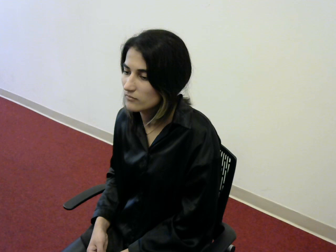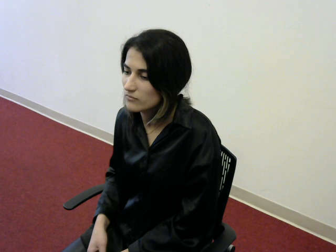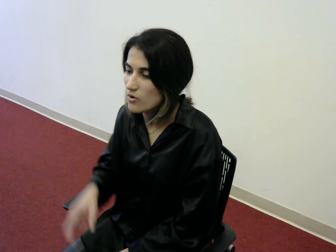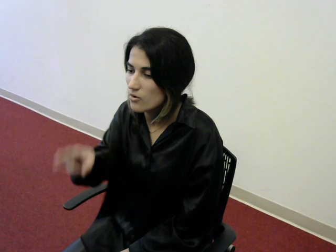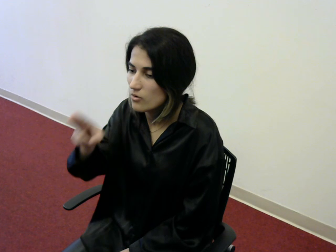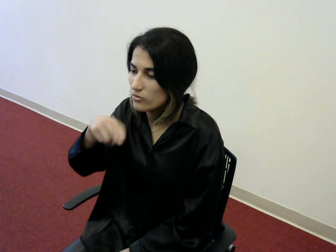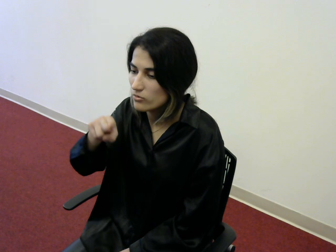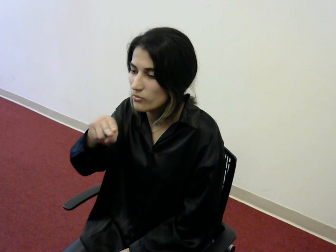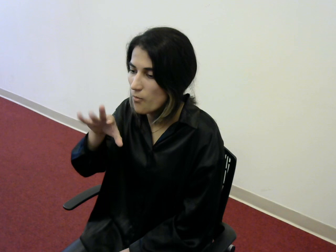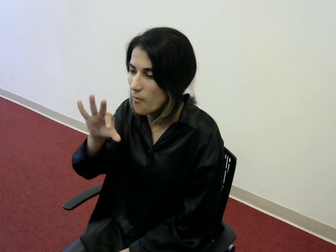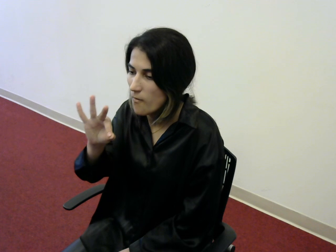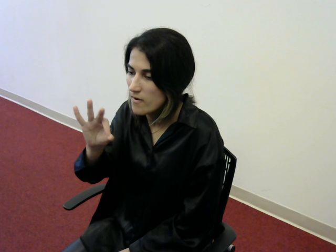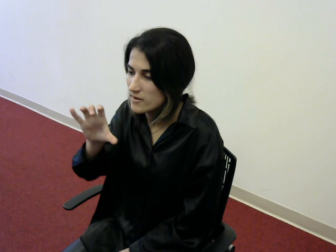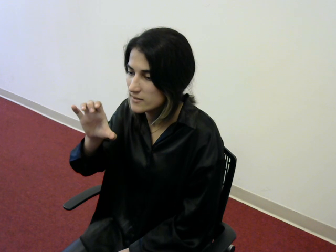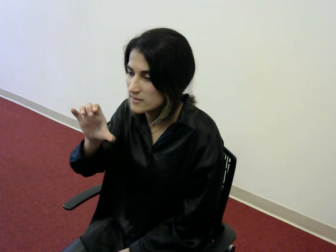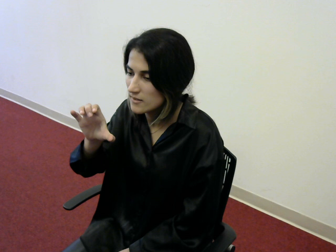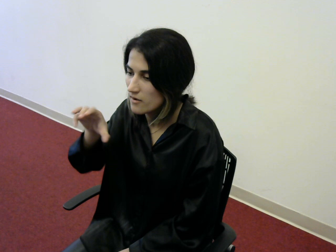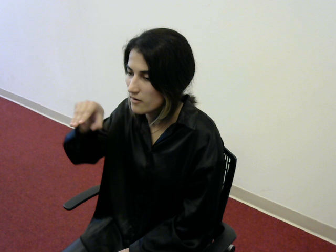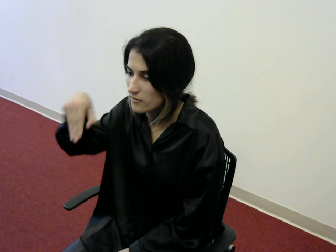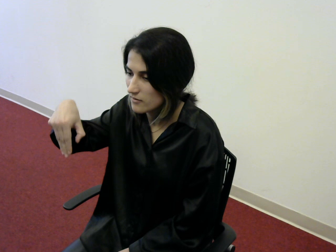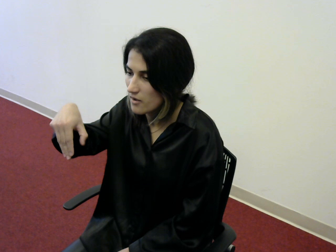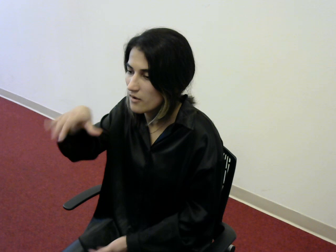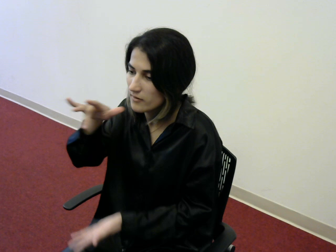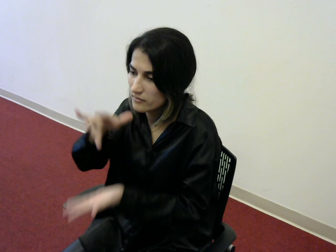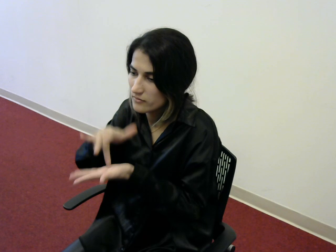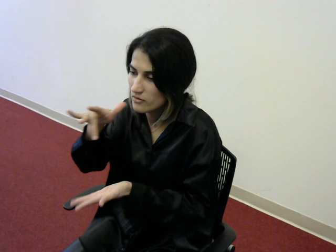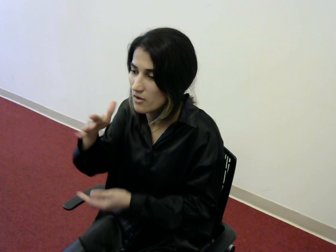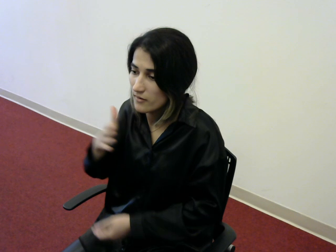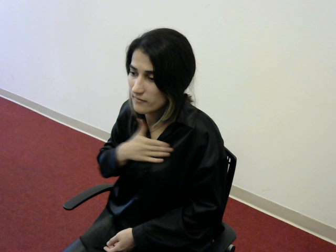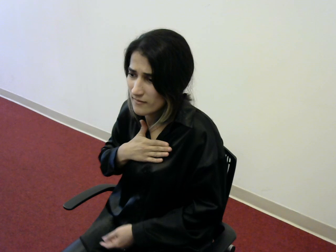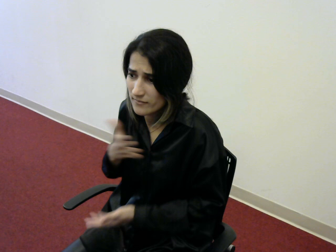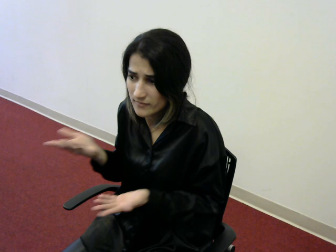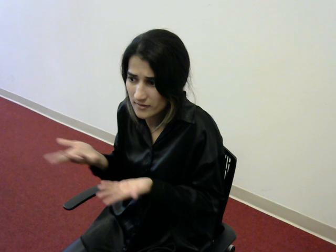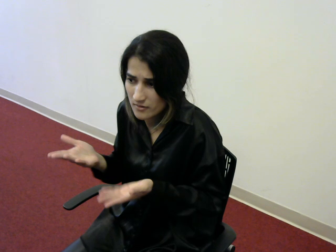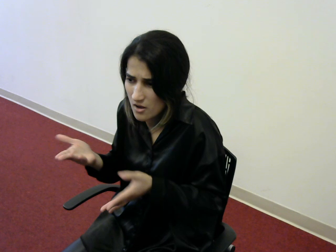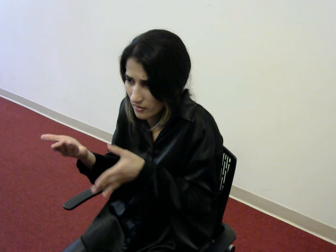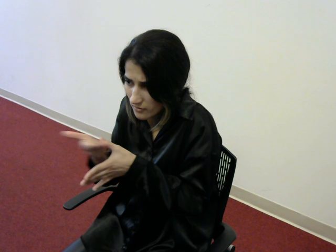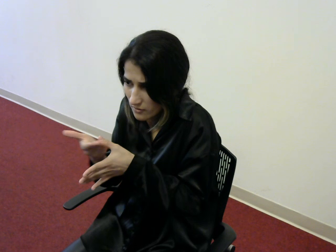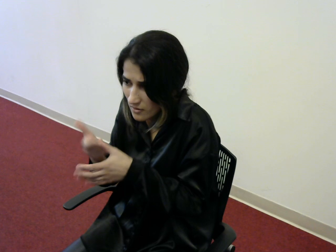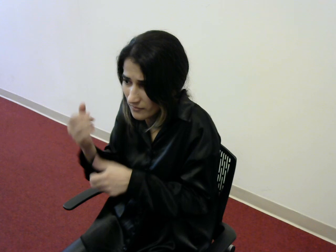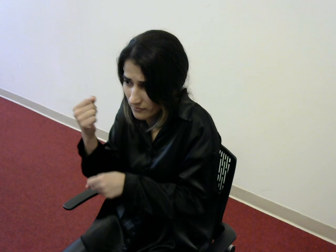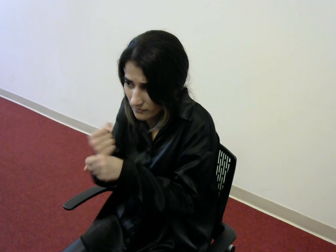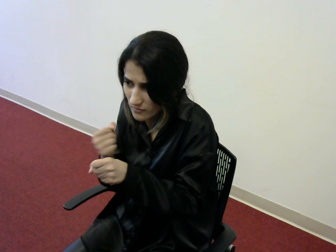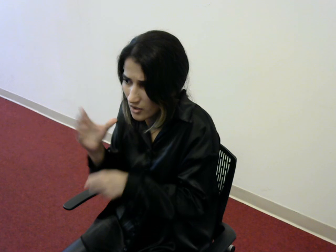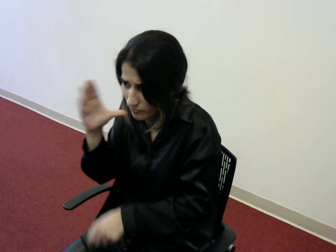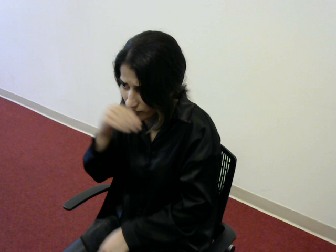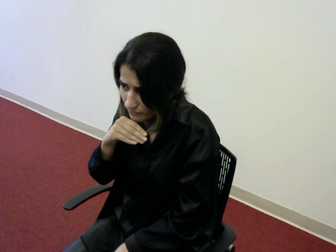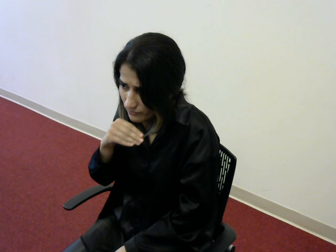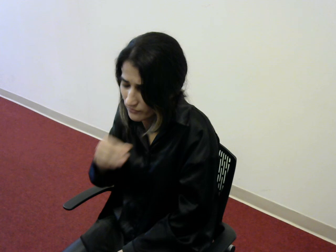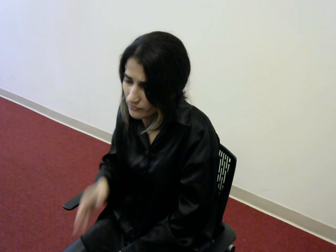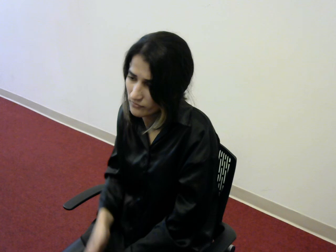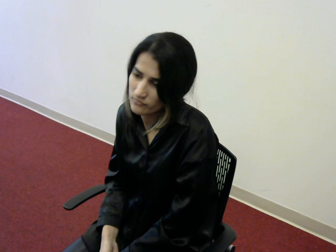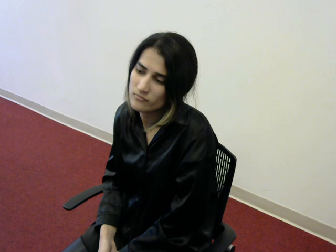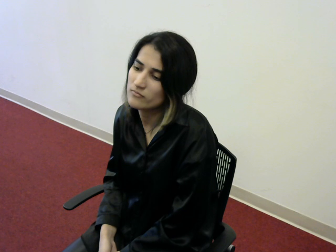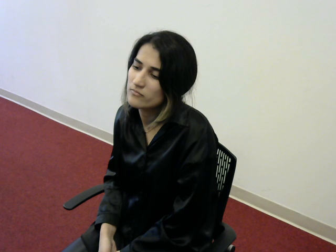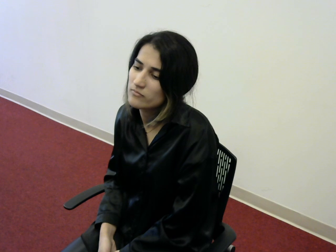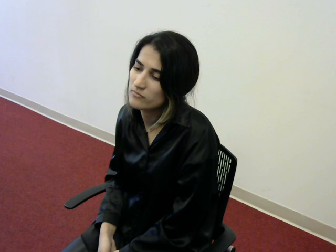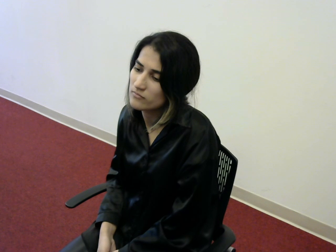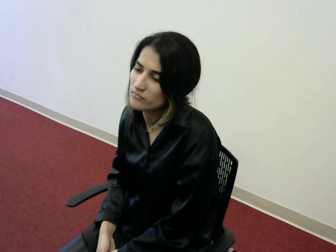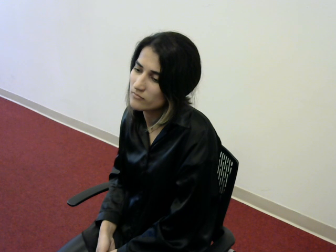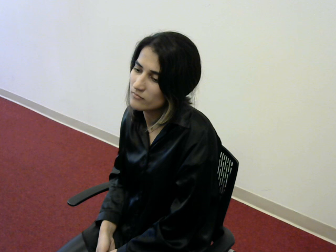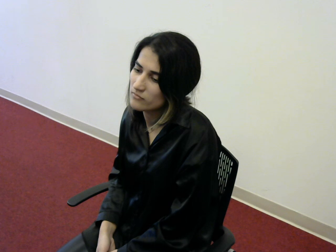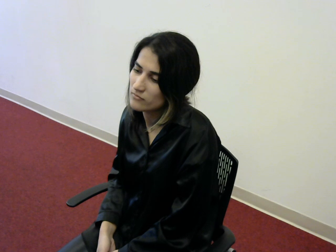DOST Mərkəzləri mənə necə kömək edə bilər?